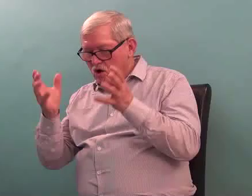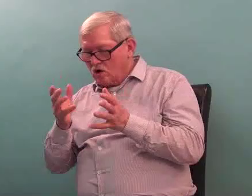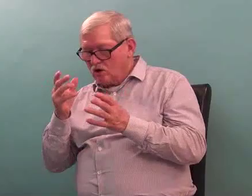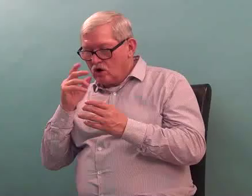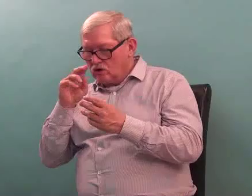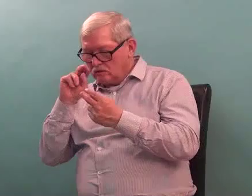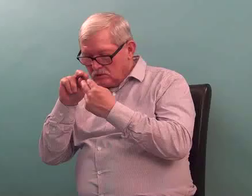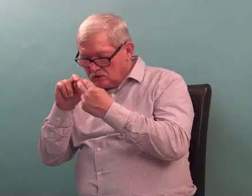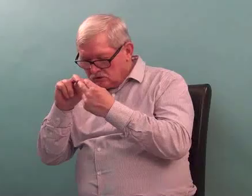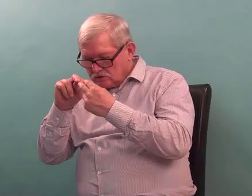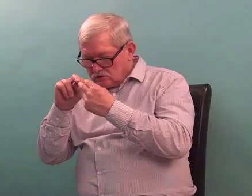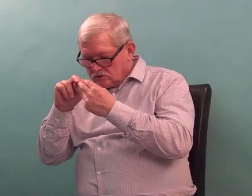Kot dotyka go nosem.